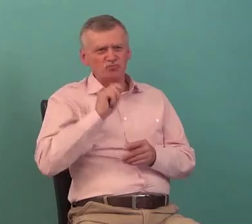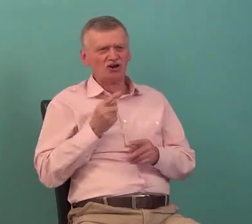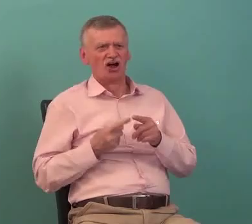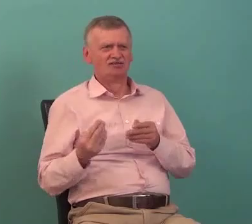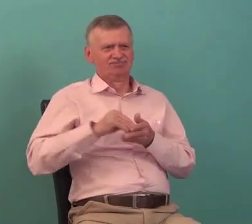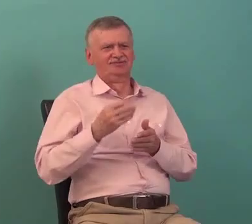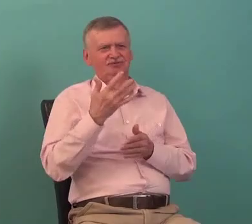Plus pięć procent.